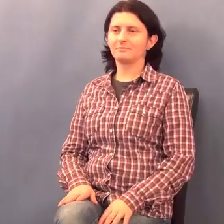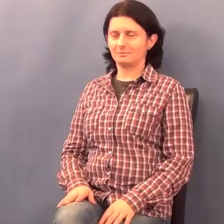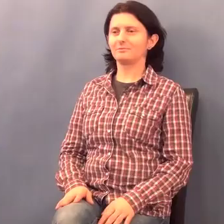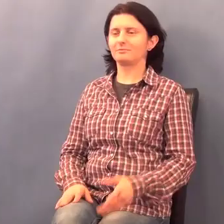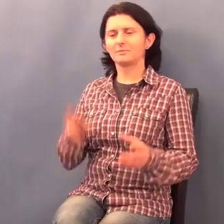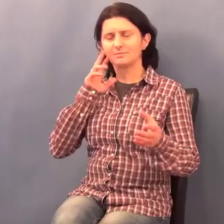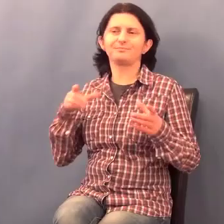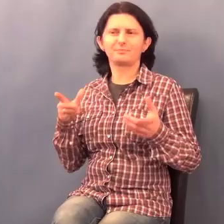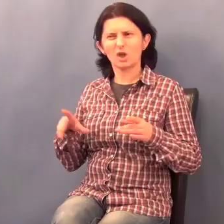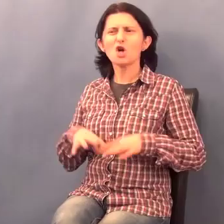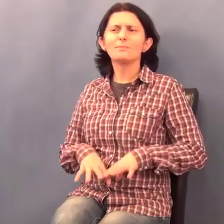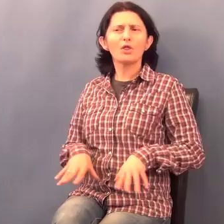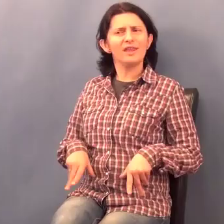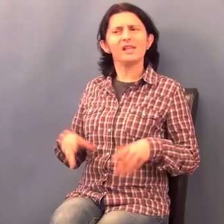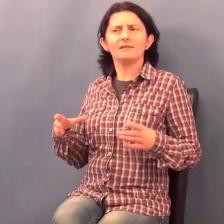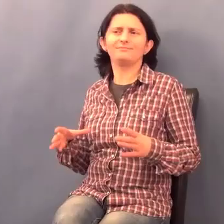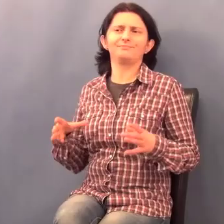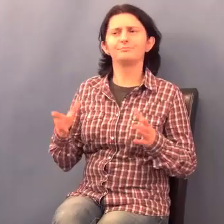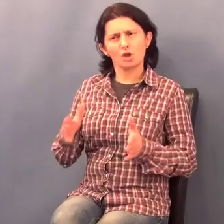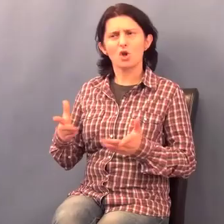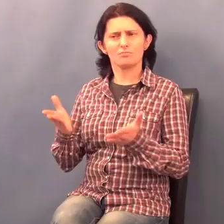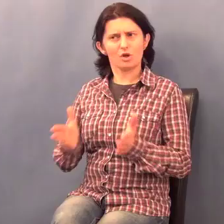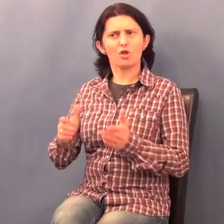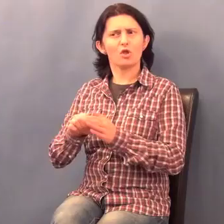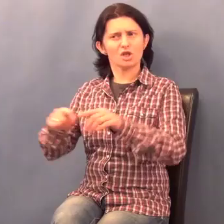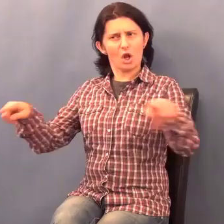Mama gospodyni trzyma okrągłą miskę, przygotowuje stół.